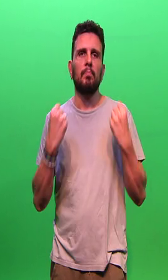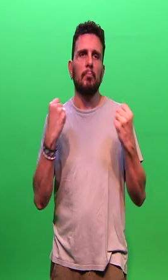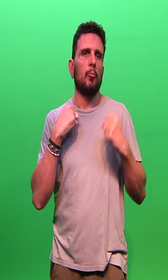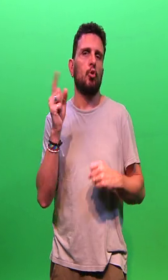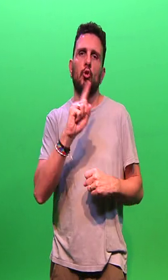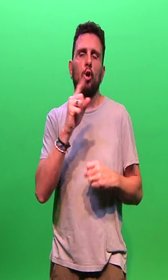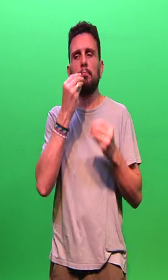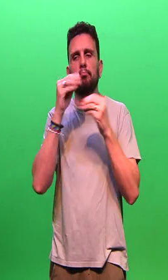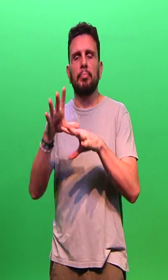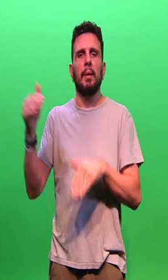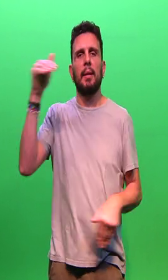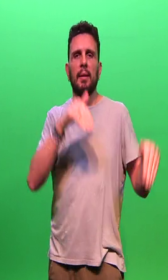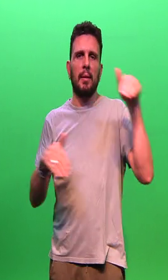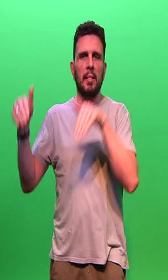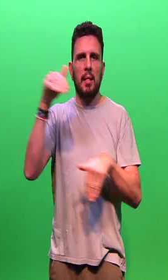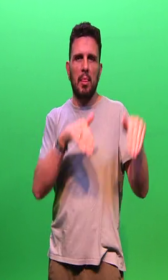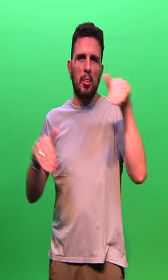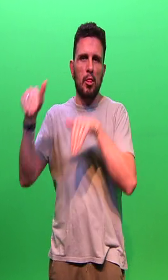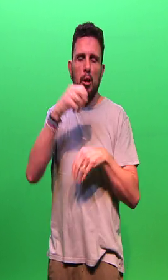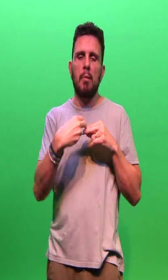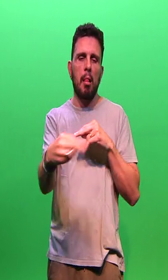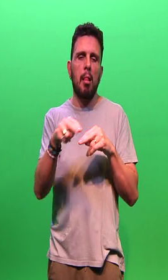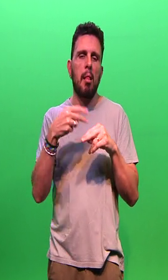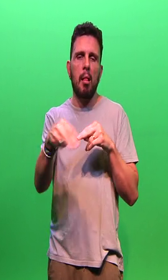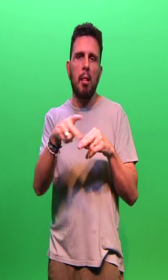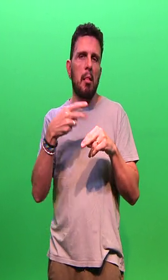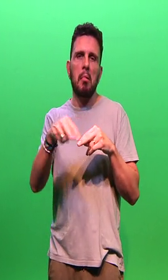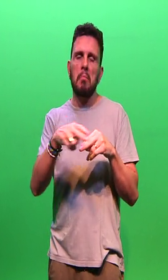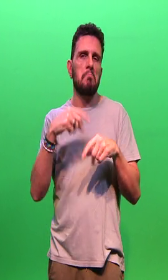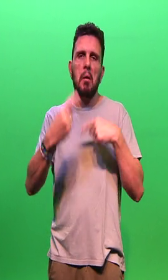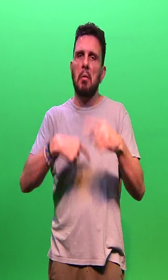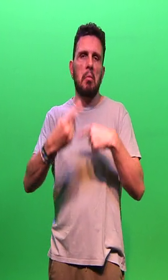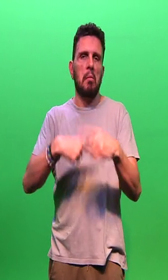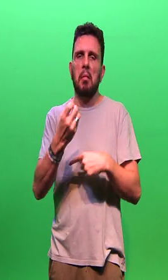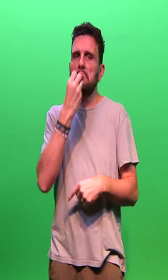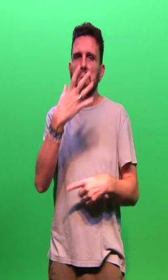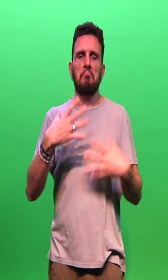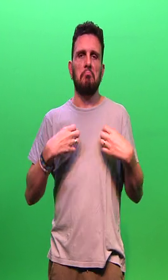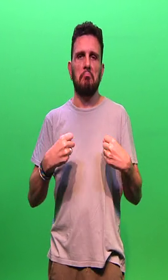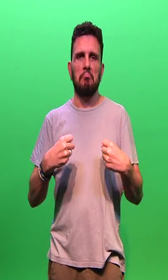No faig gimnàs, l'he canviat per la natació, faig piscines cada dia i em sento molt bé.